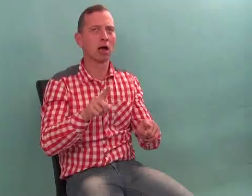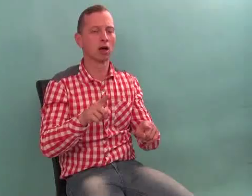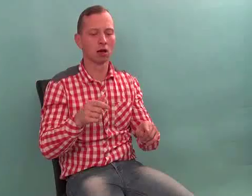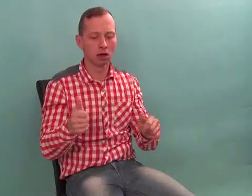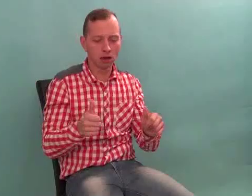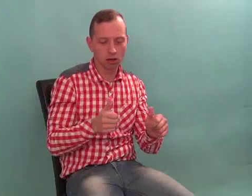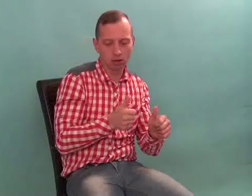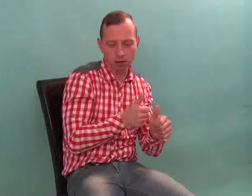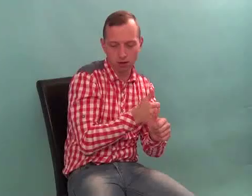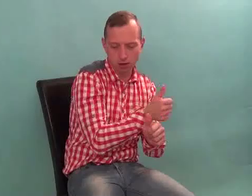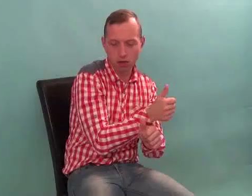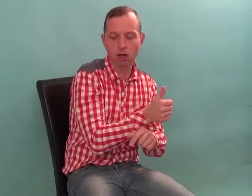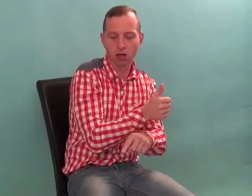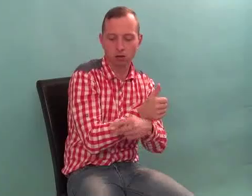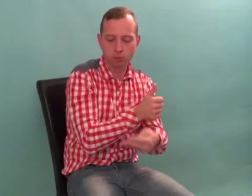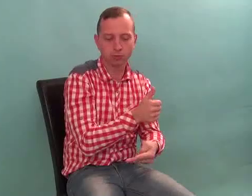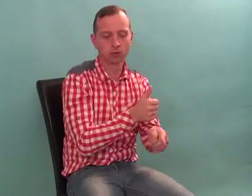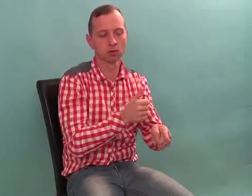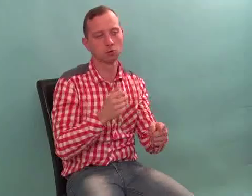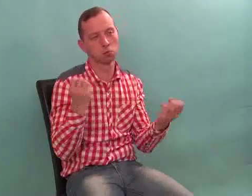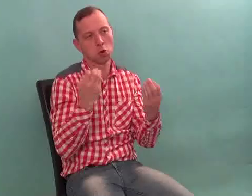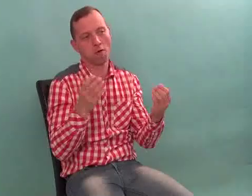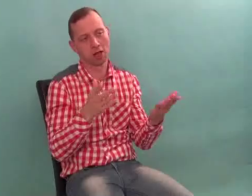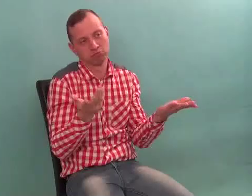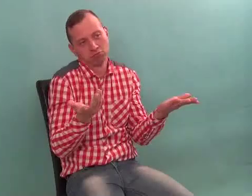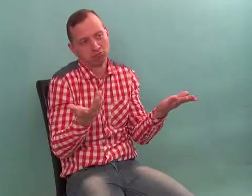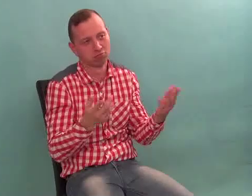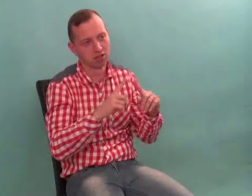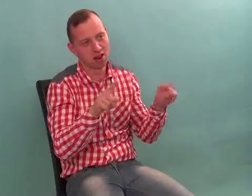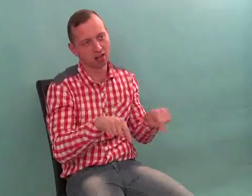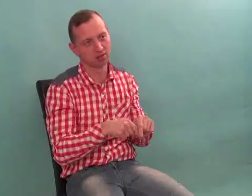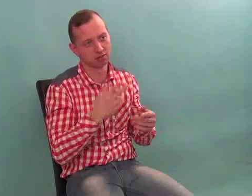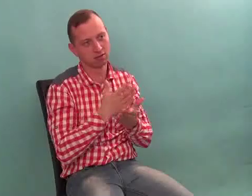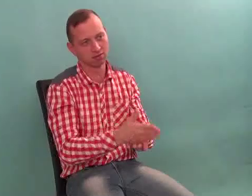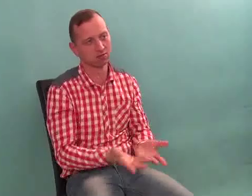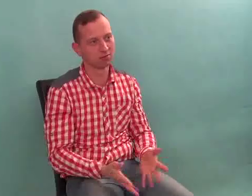Trzeba przejść łukiem obok leżącego i o tym znak nas informuje.